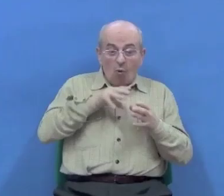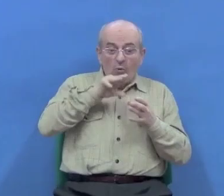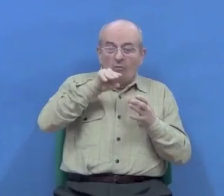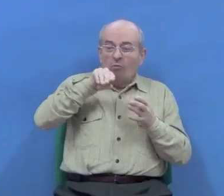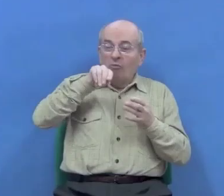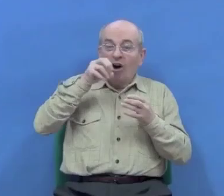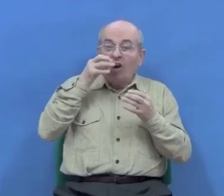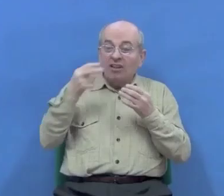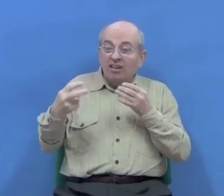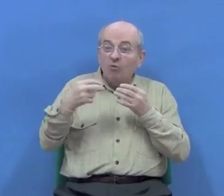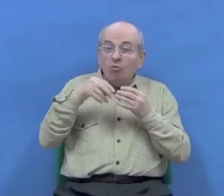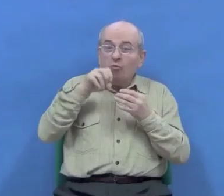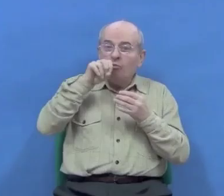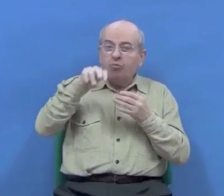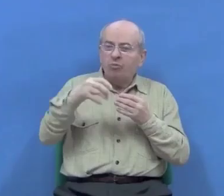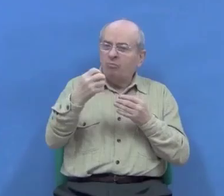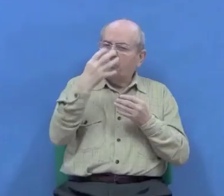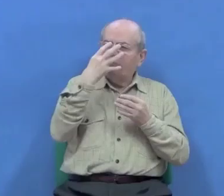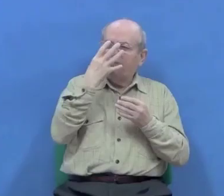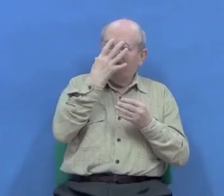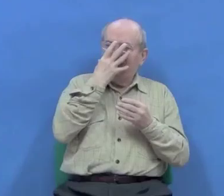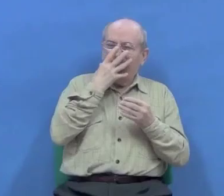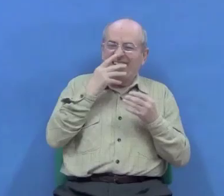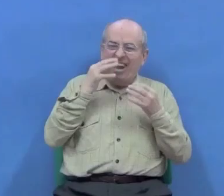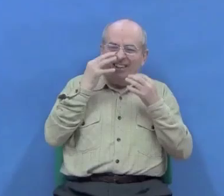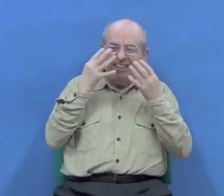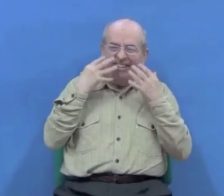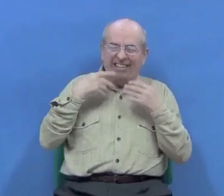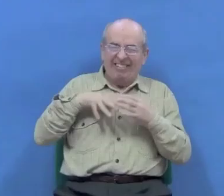Ryba nabrała wody do pyszczka i napluła na pysk kota.